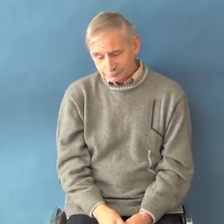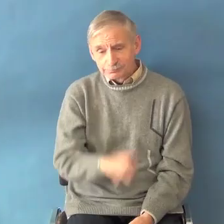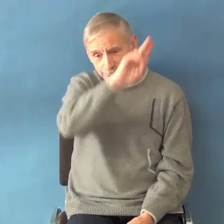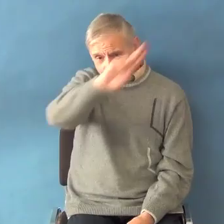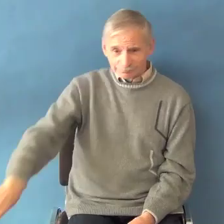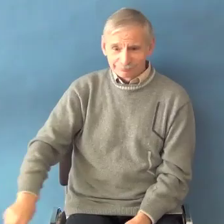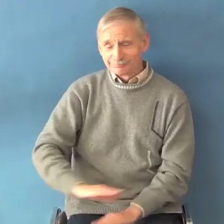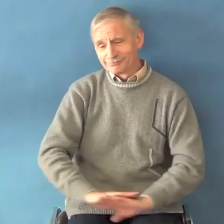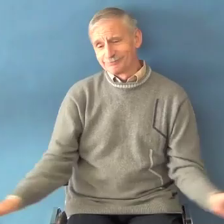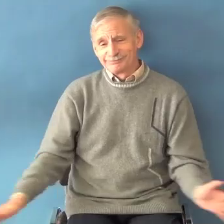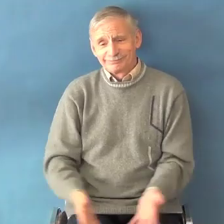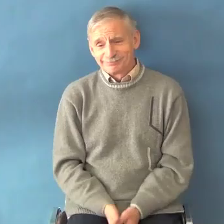Przekreślone i koniec.